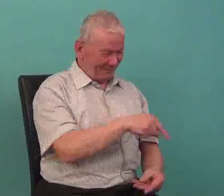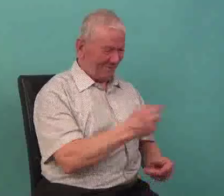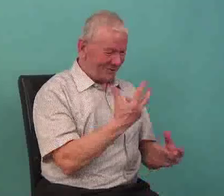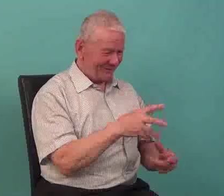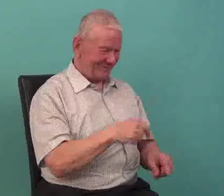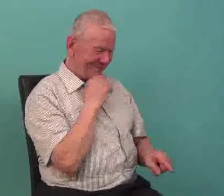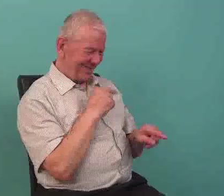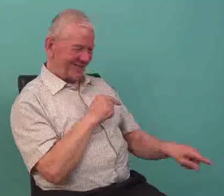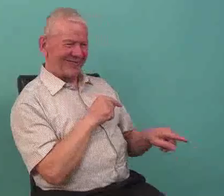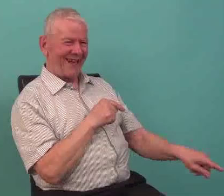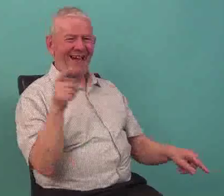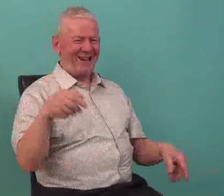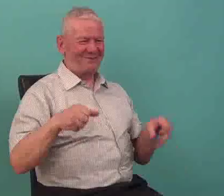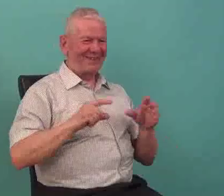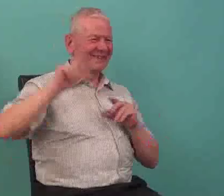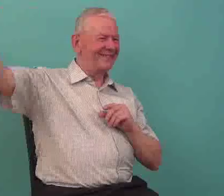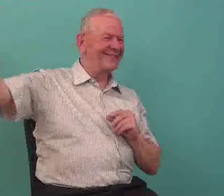Pan oskarżał tych trzech, a tamten się wycofał i odjechał.